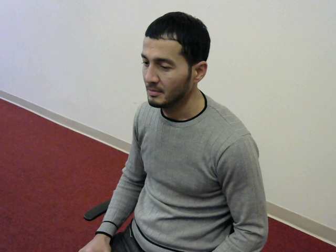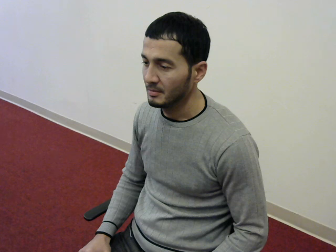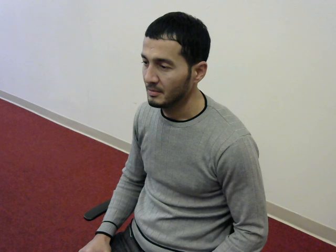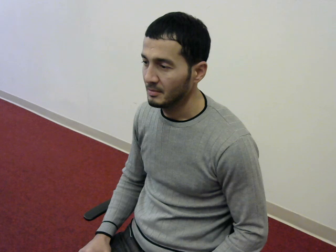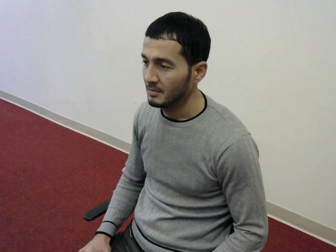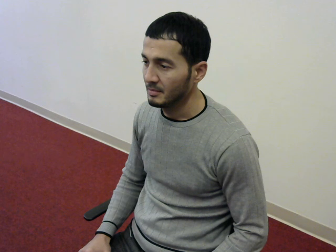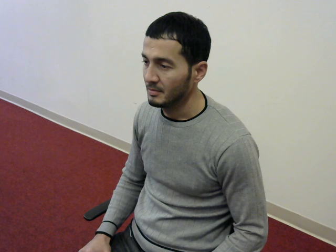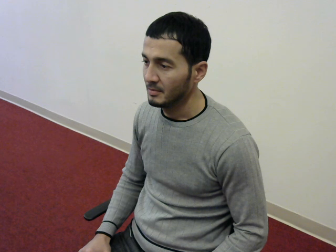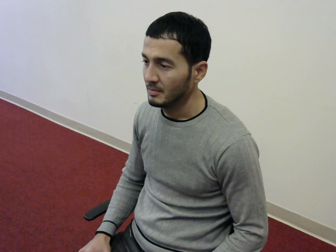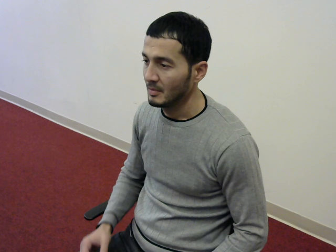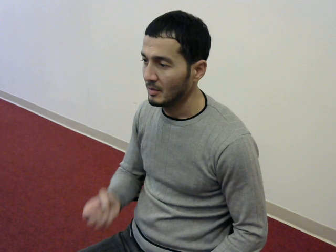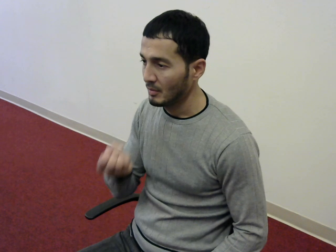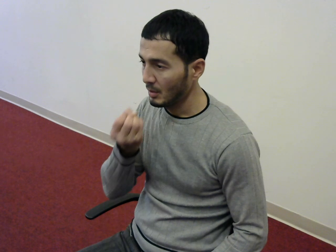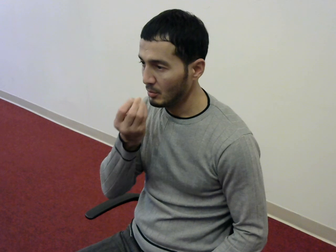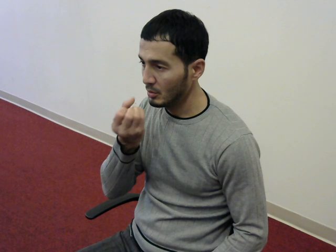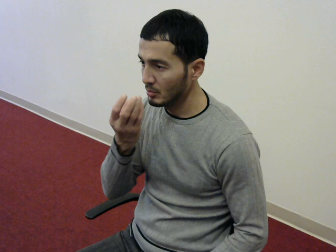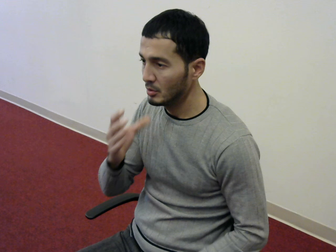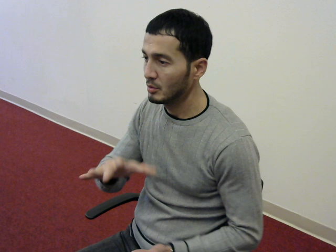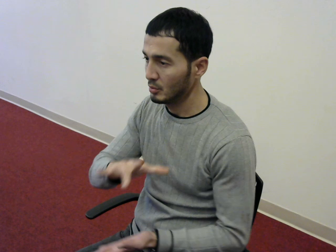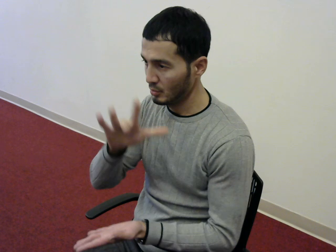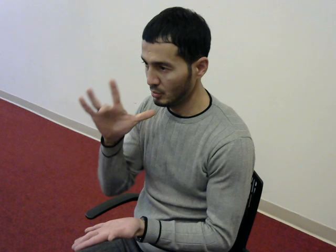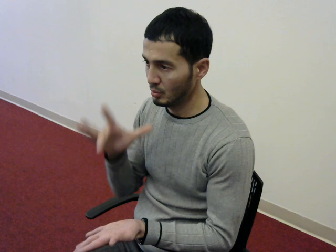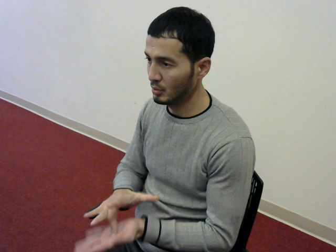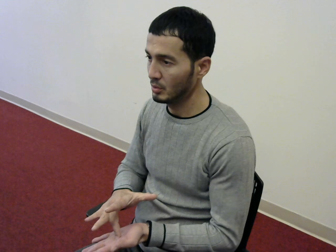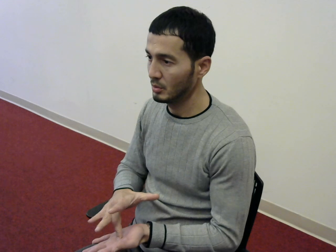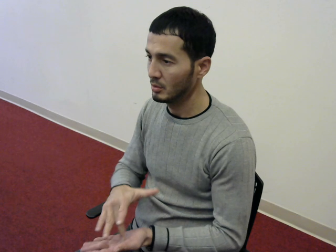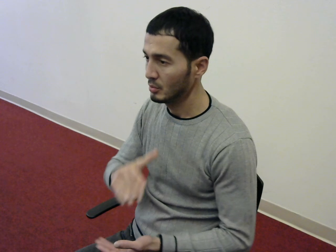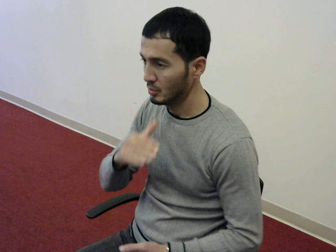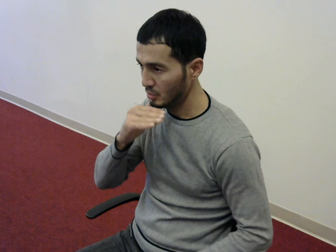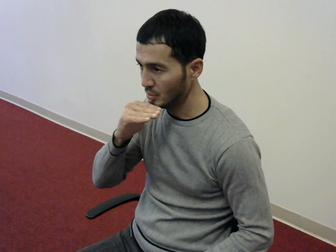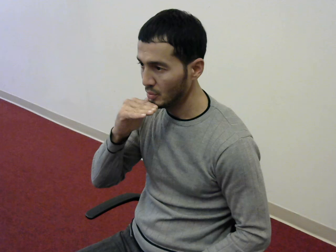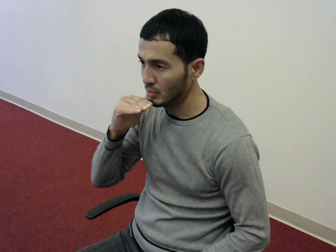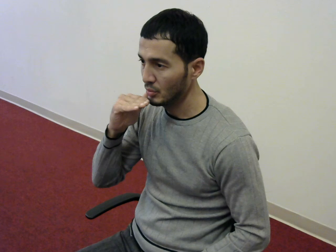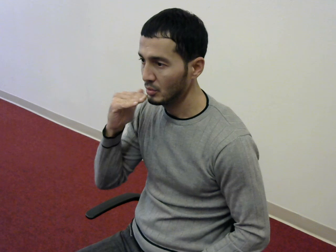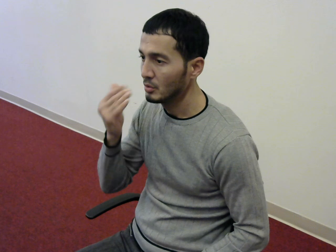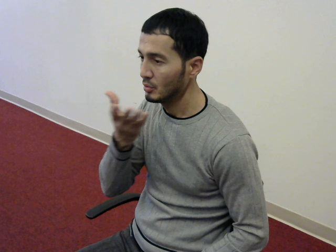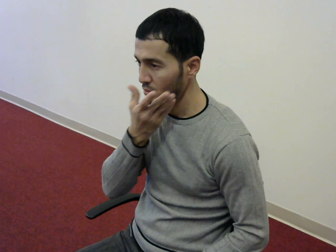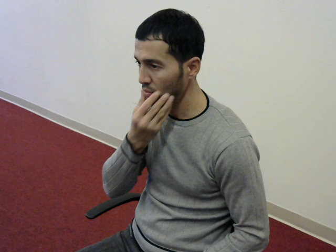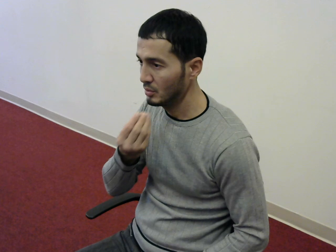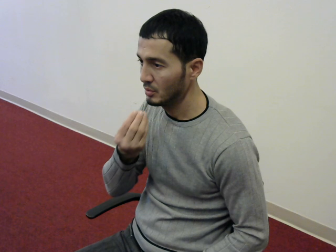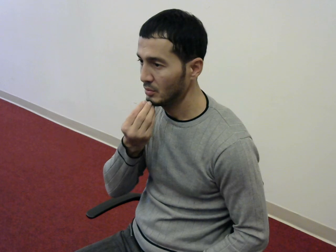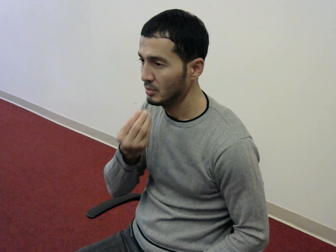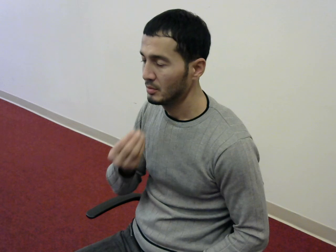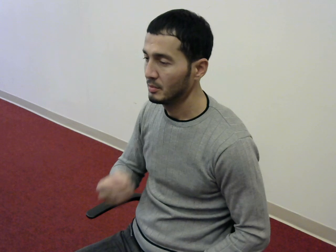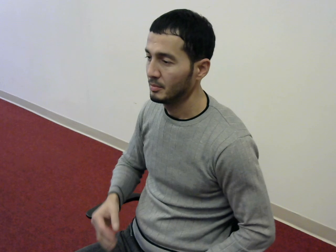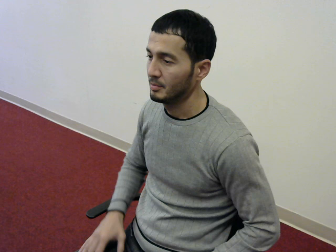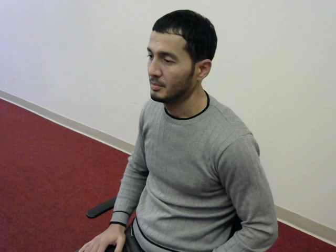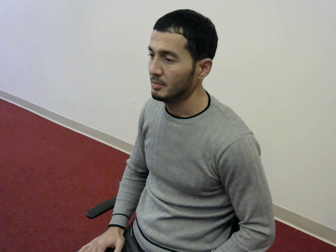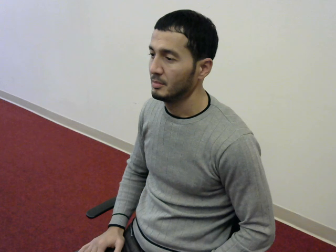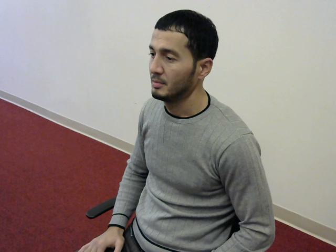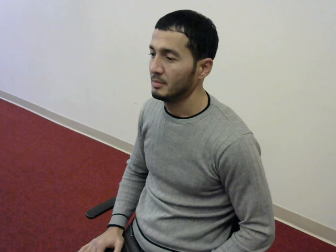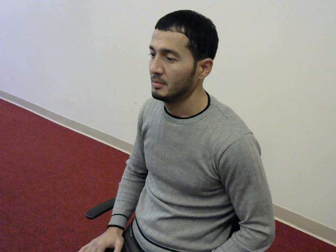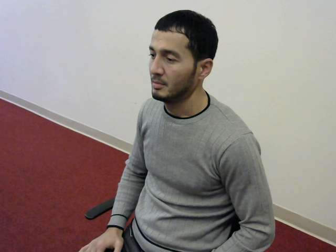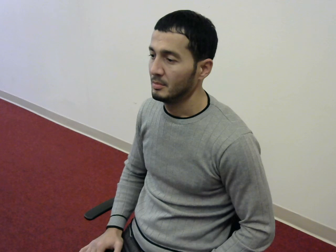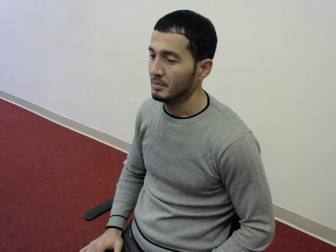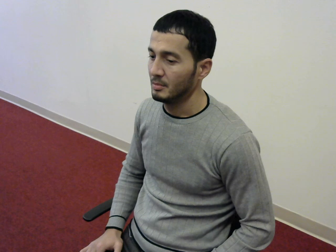Bakı şəhəri çox gözəldir